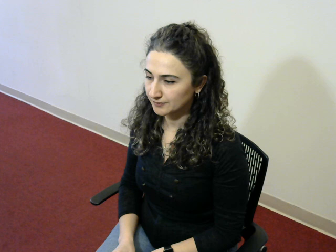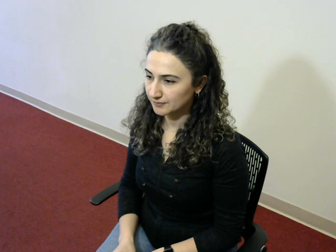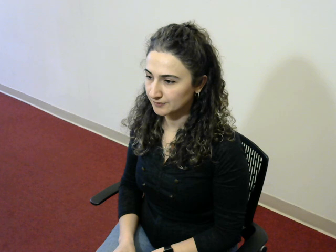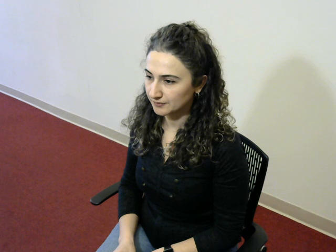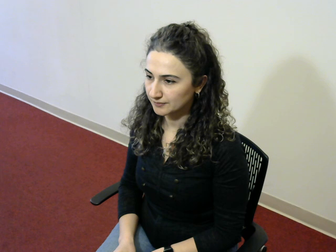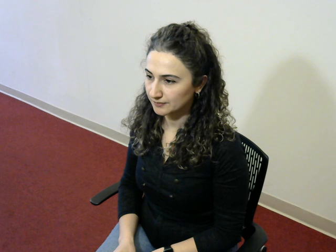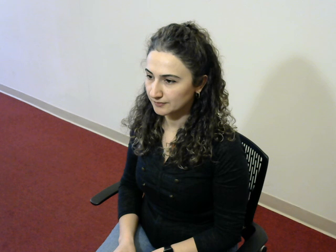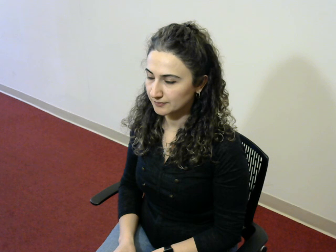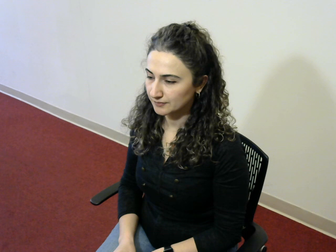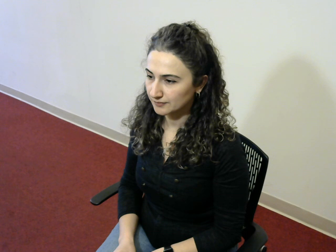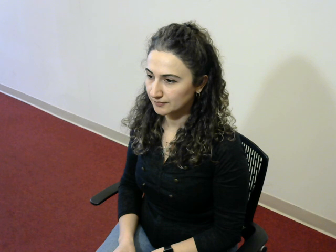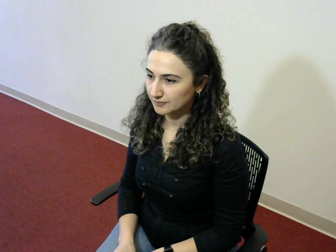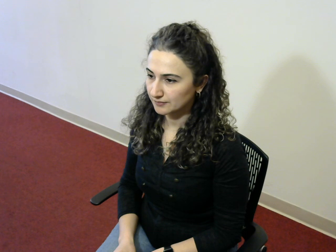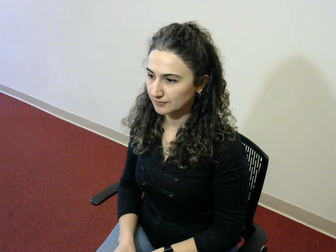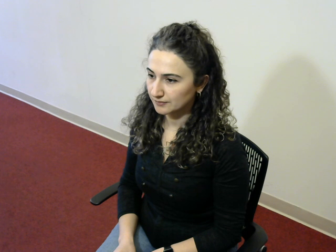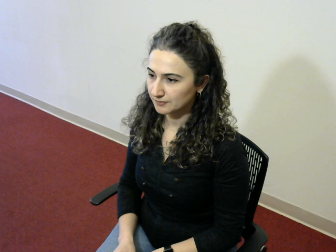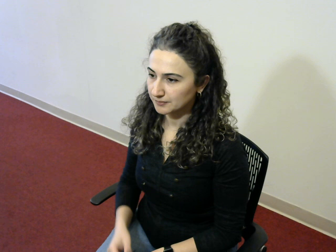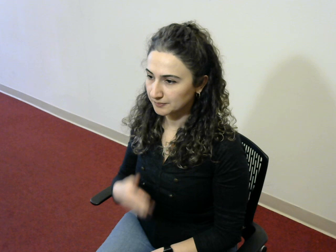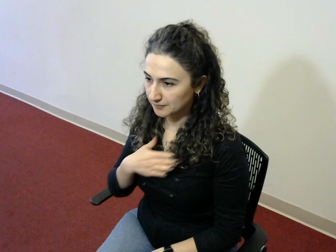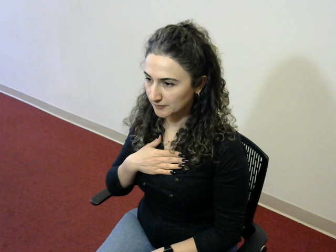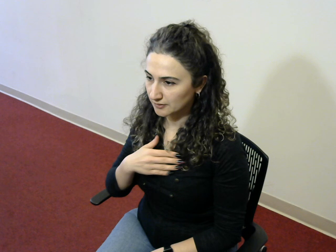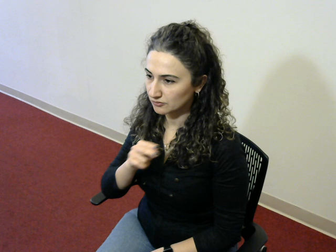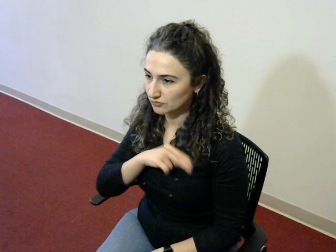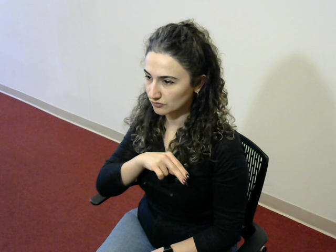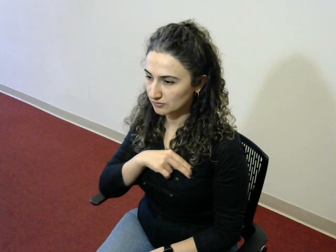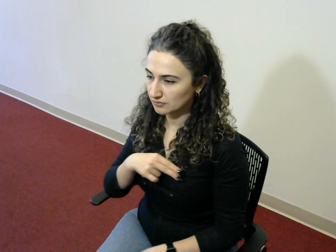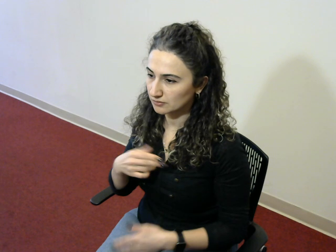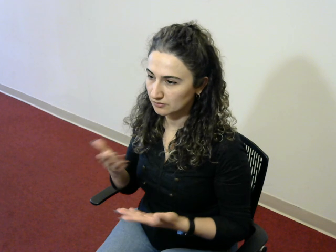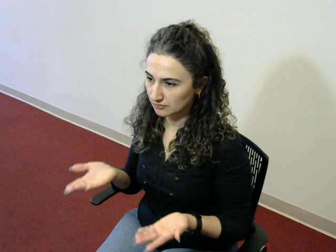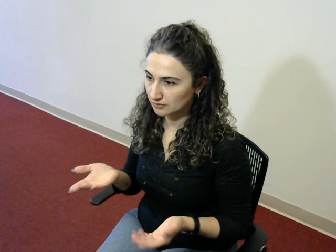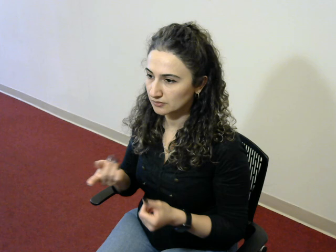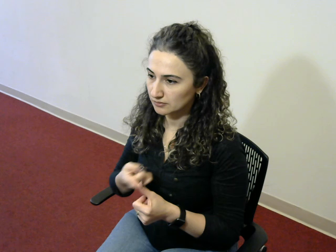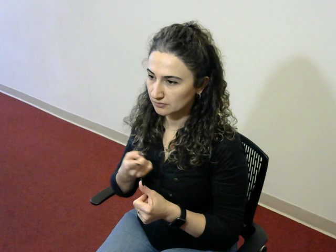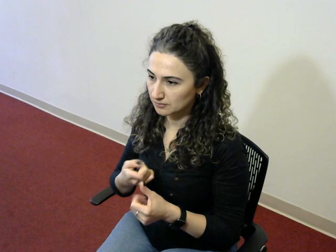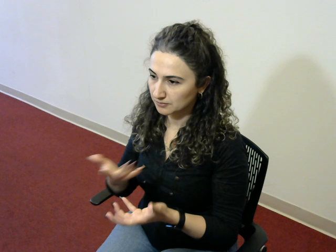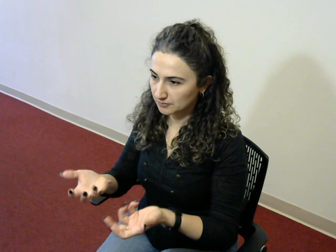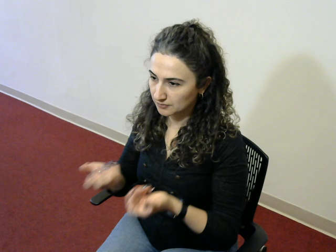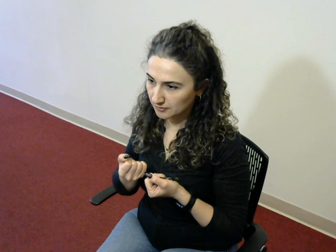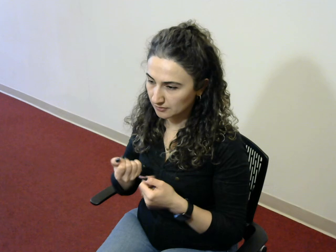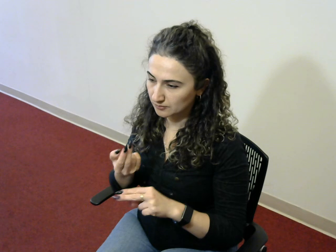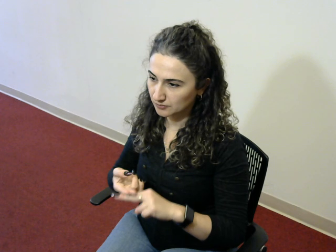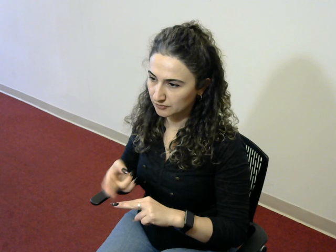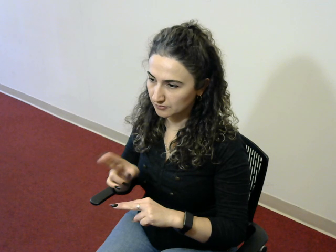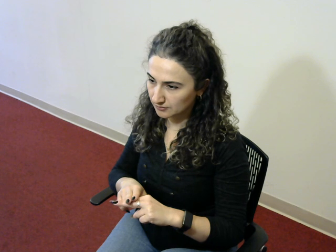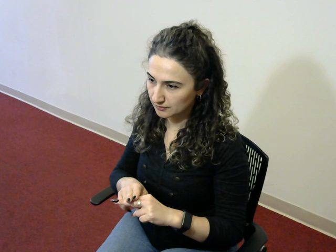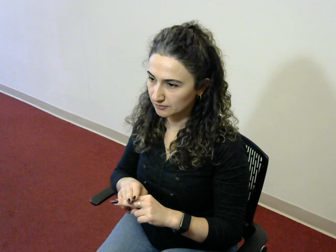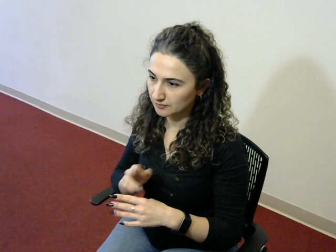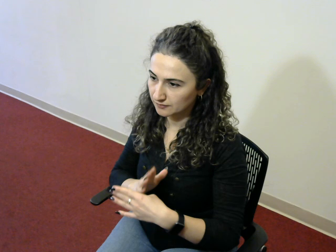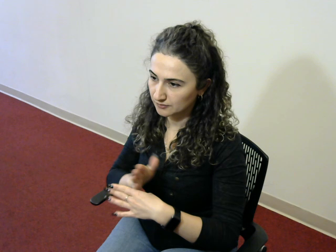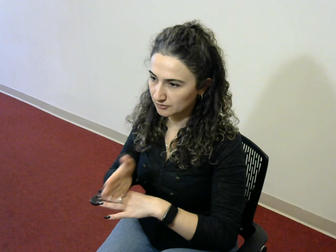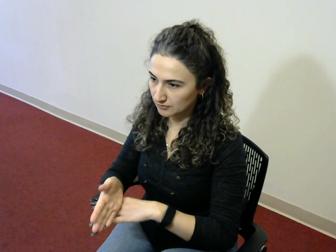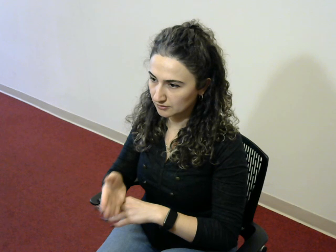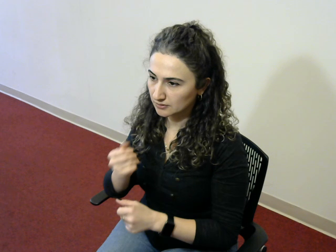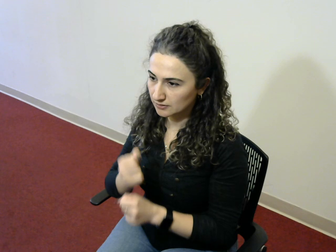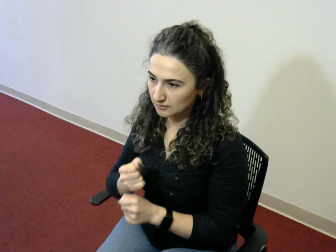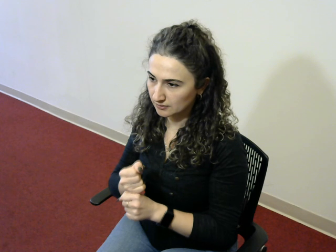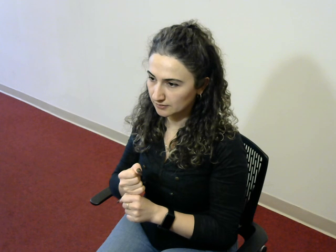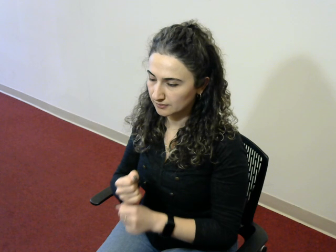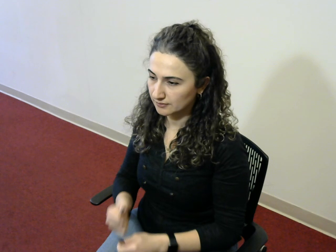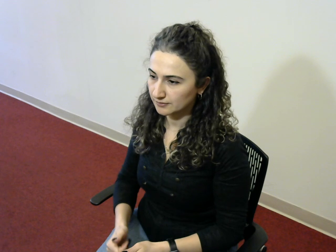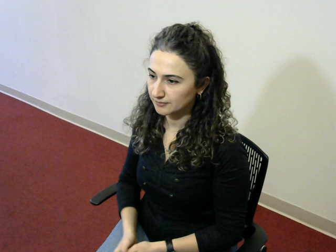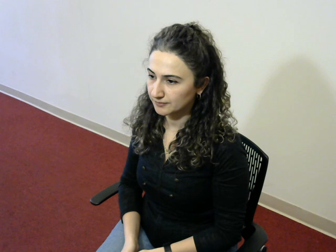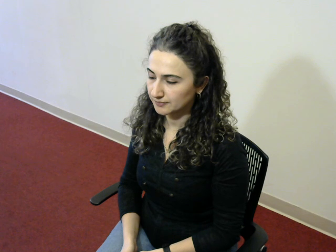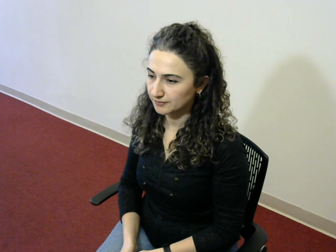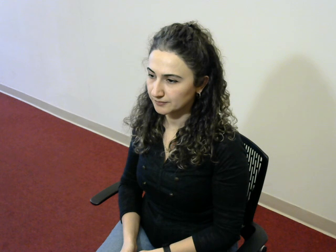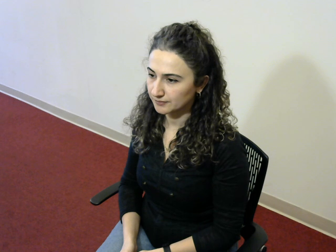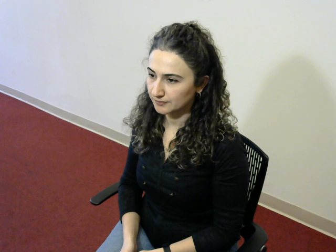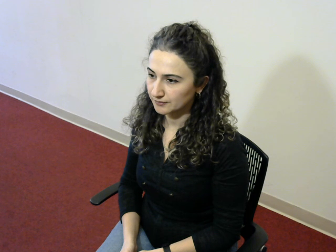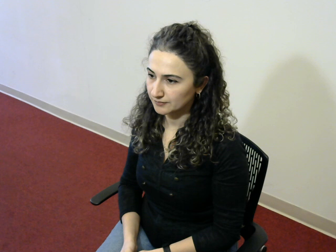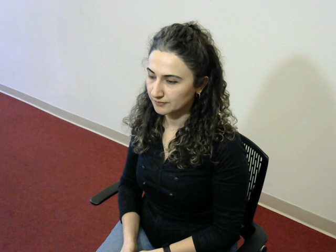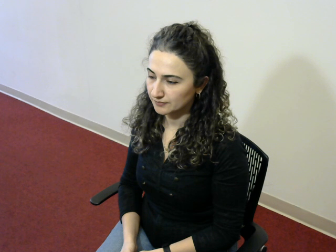Mən işsiz adı almaq üçün müraciət edirəm